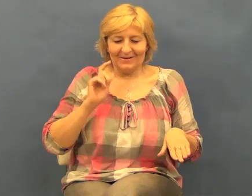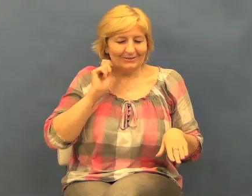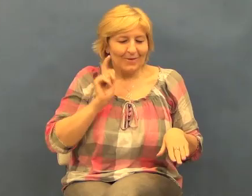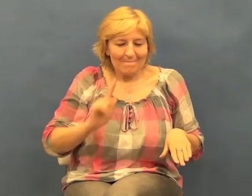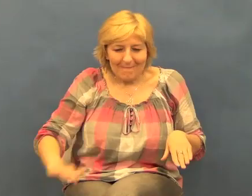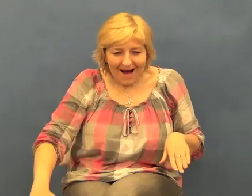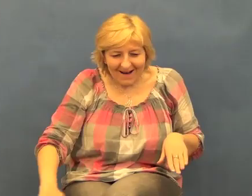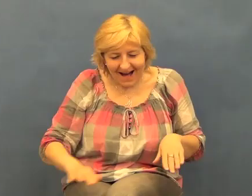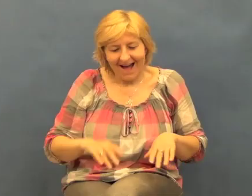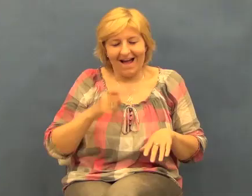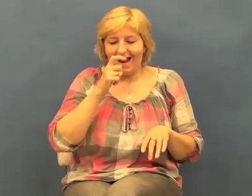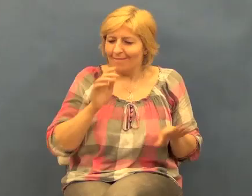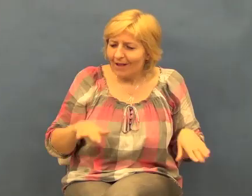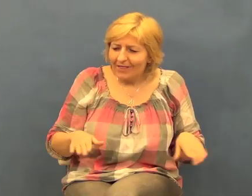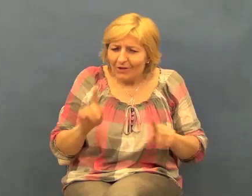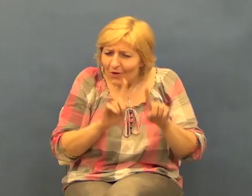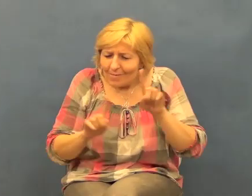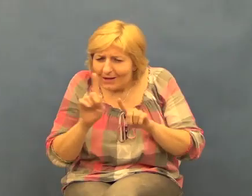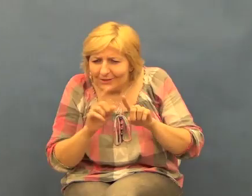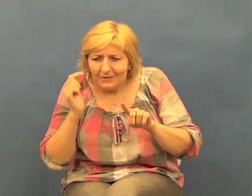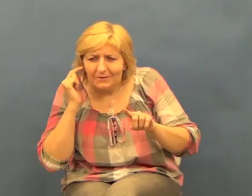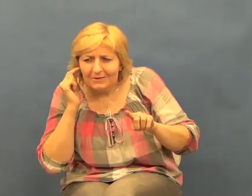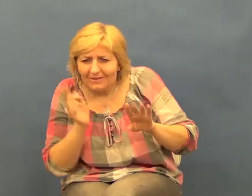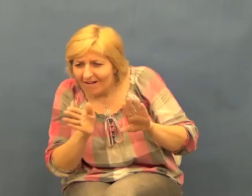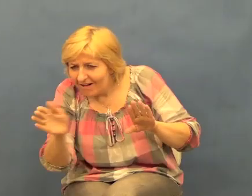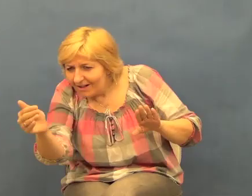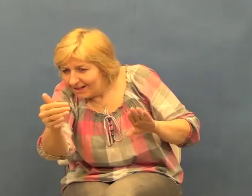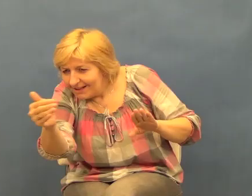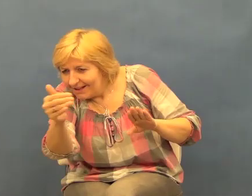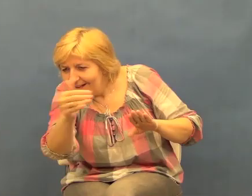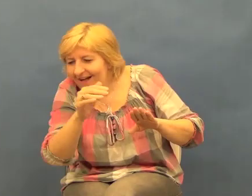Charlie Chaplin tłumaczy małemu chłopcu na ucho, którędy ma iść.